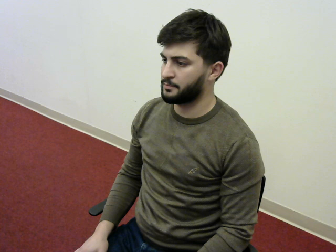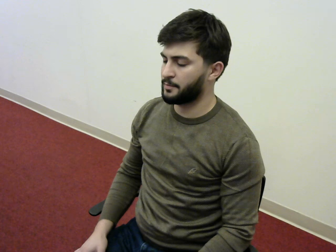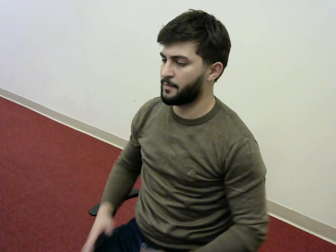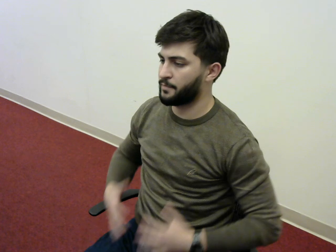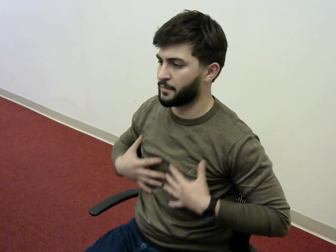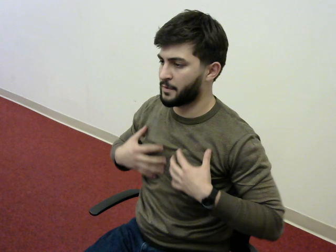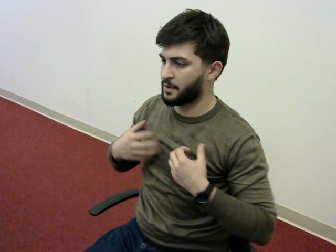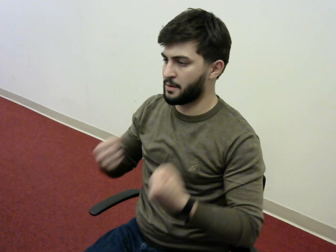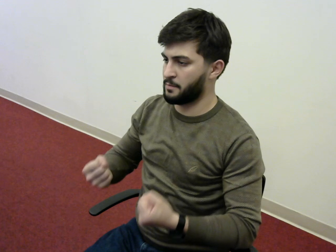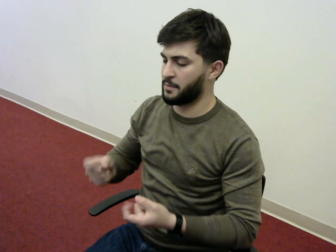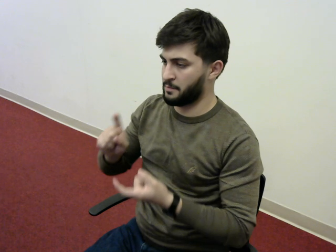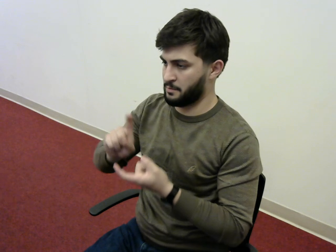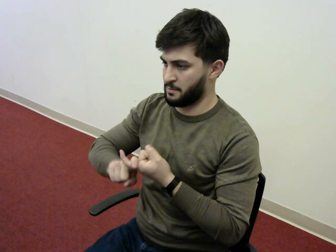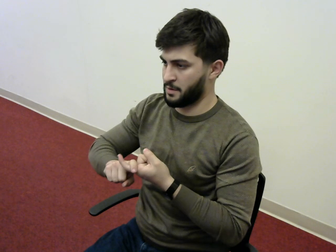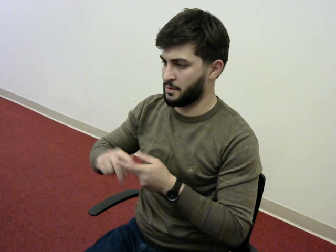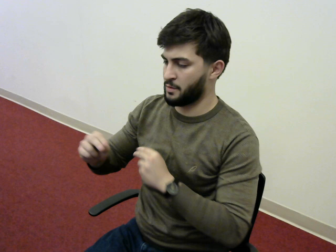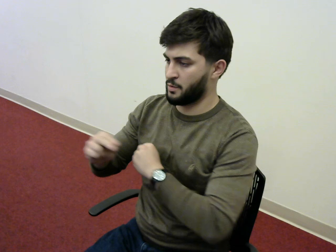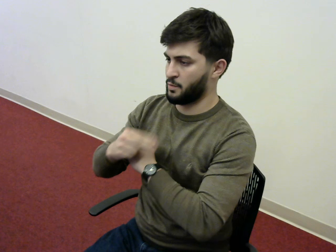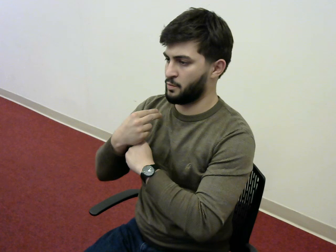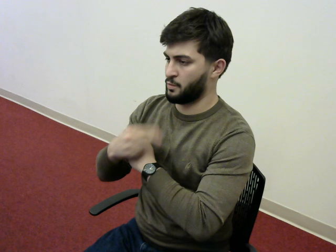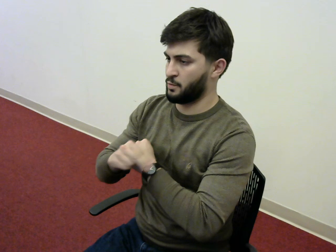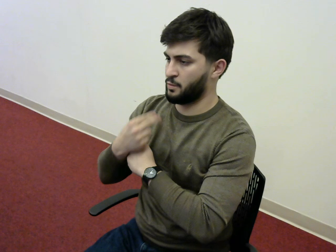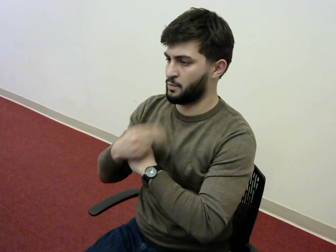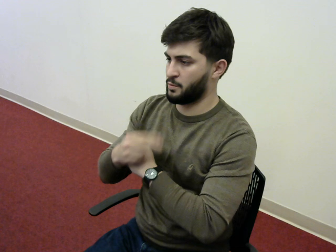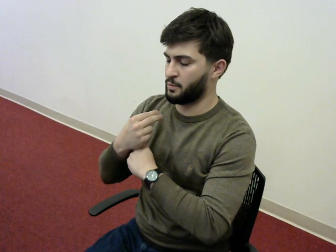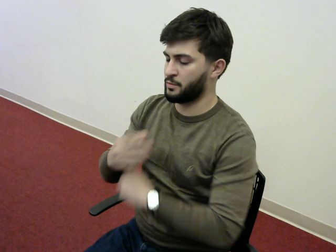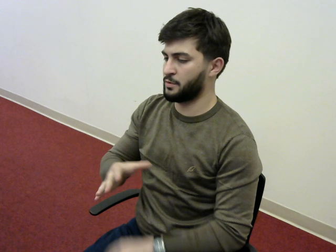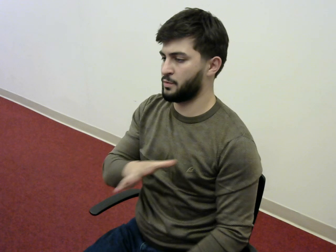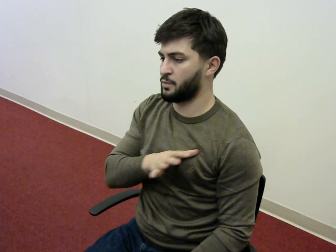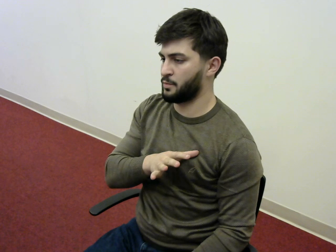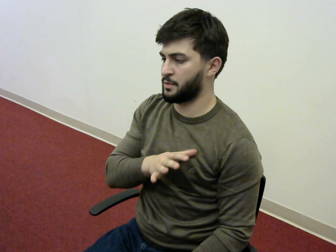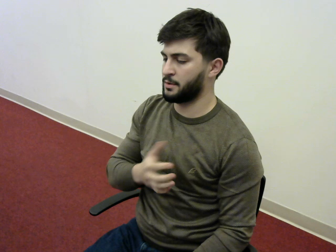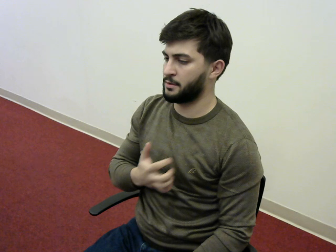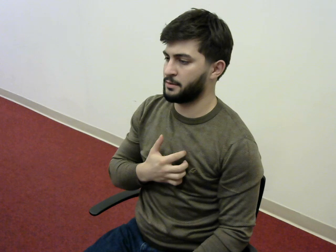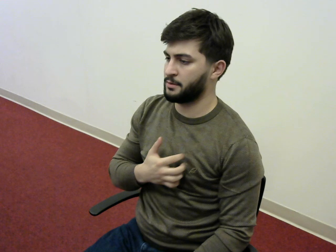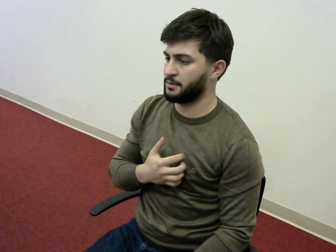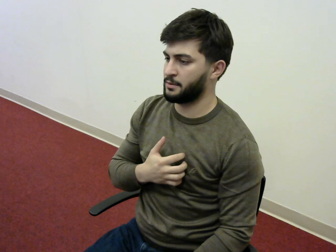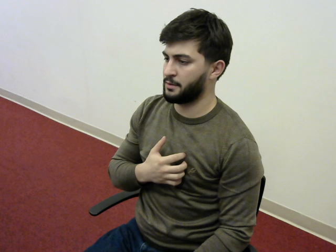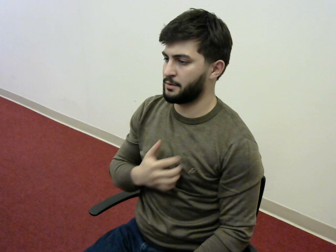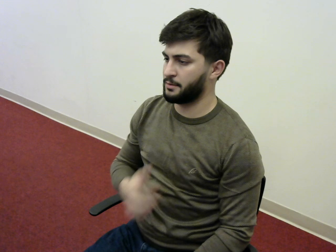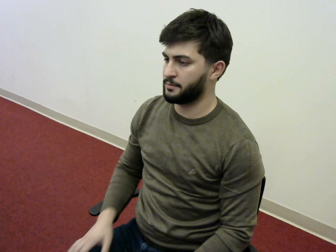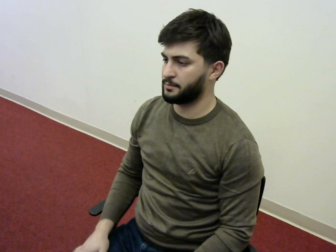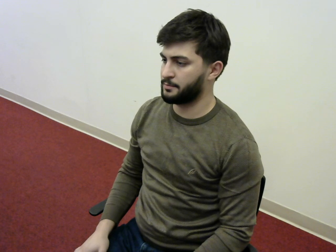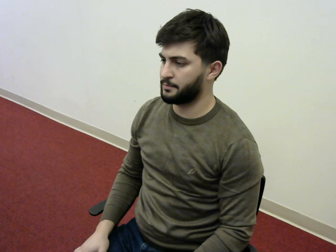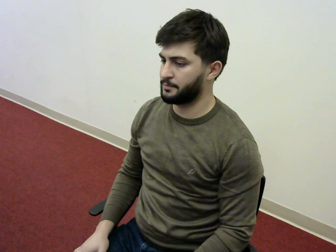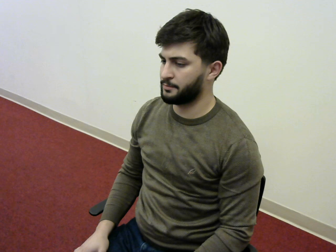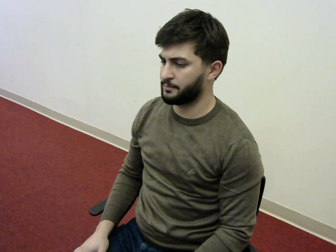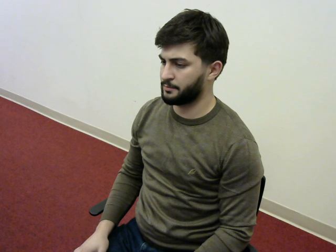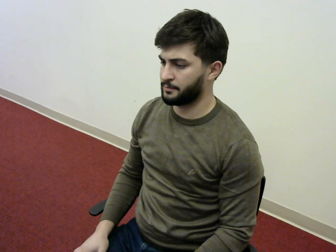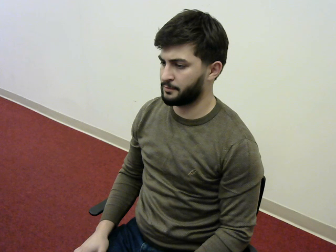Sağlamlığımla bağlı müalicə olmaq istəyirəm